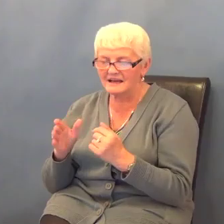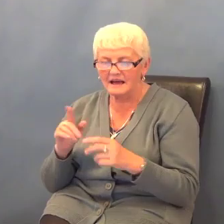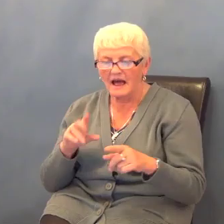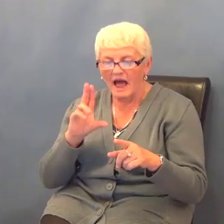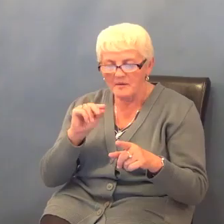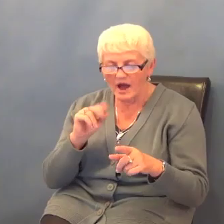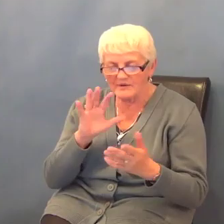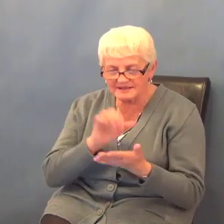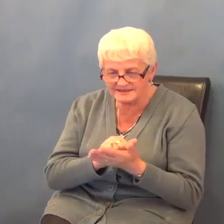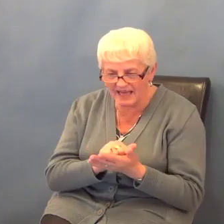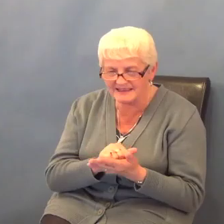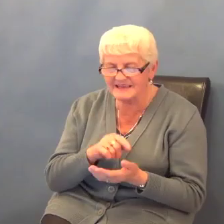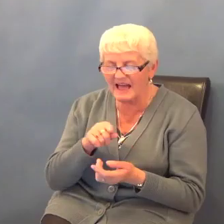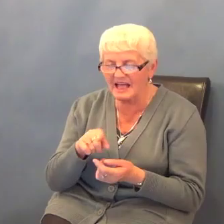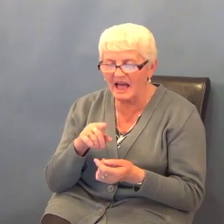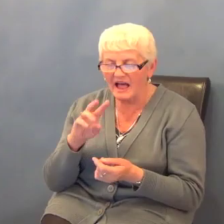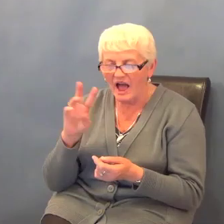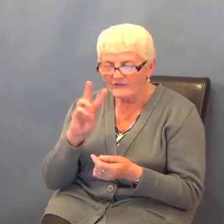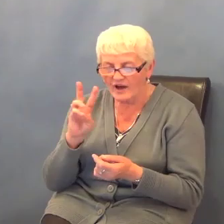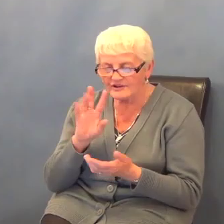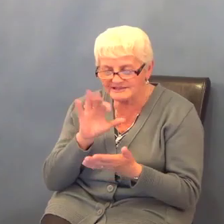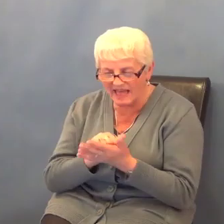Poniedziałek jest zajęty, wtorek zajęty.